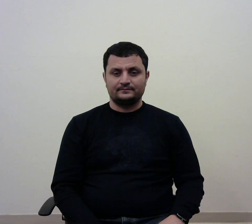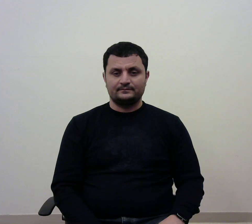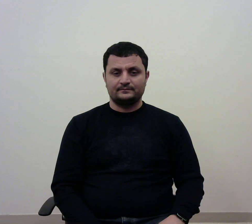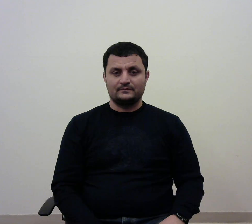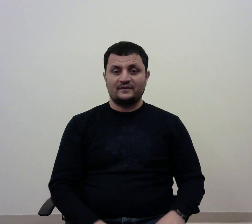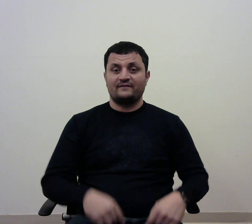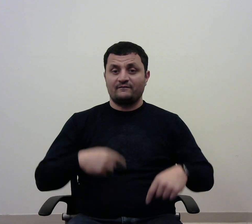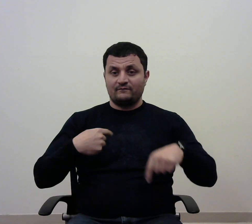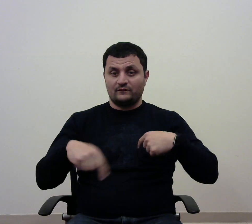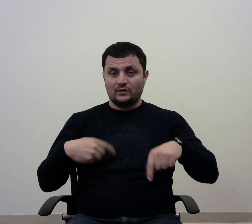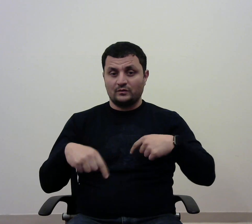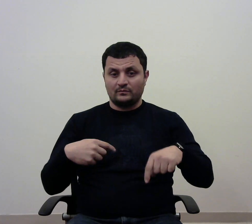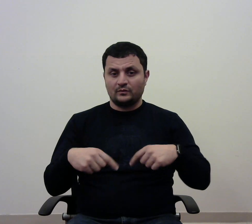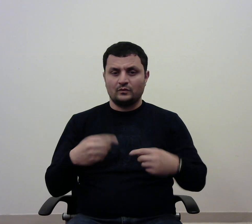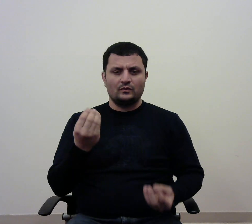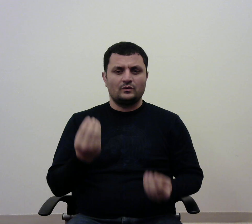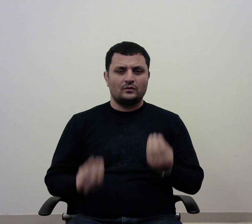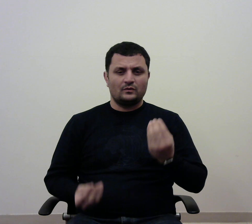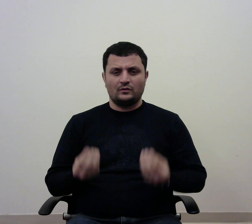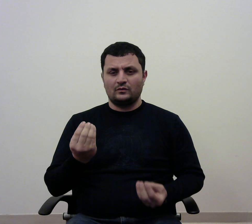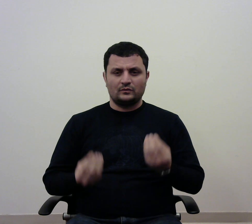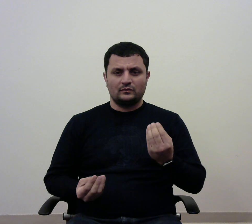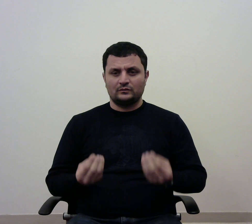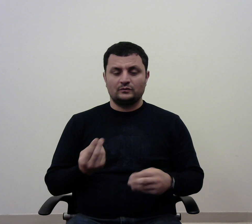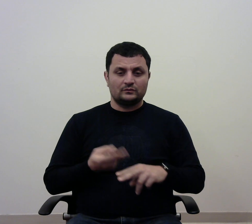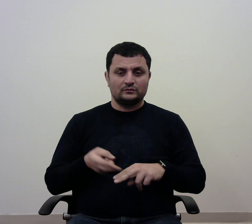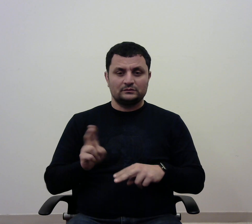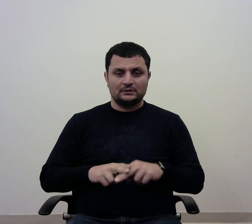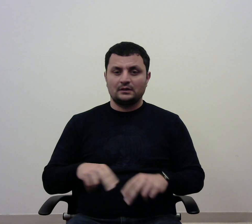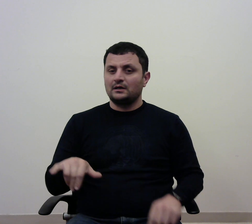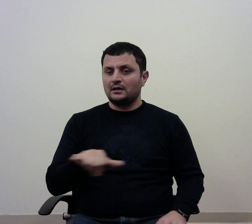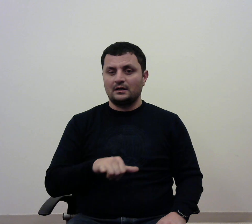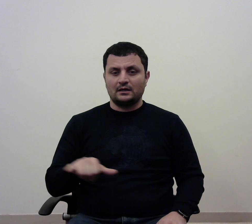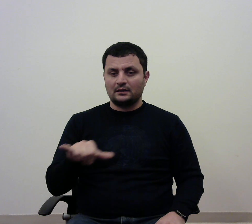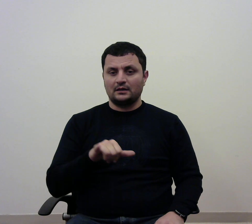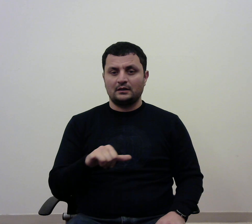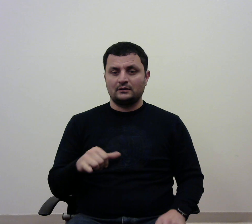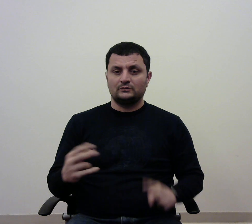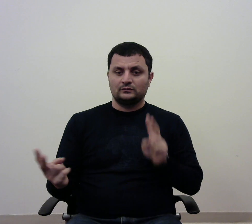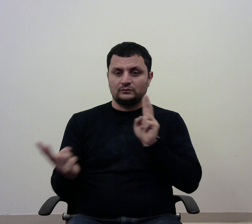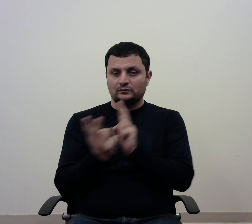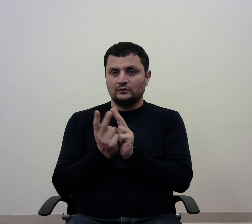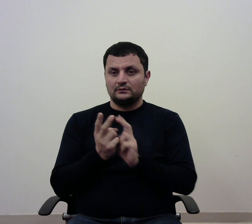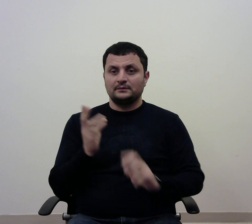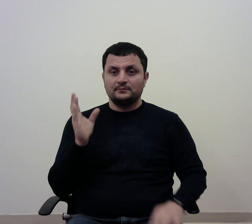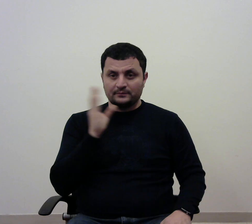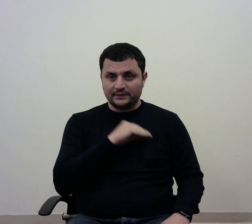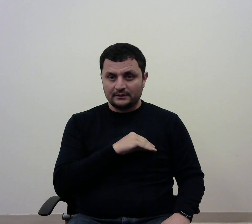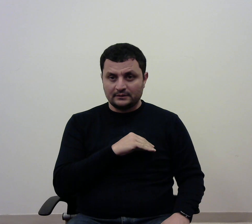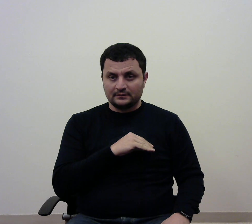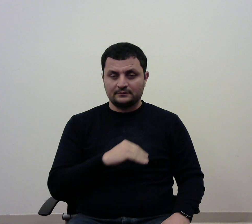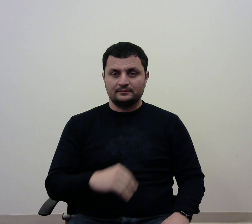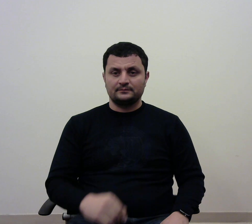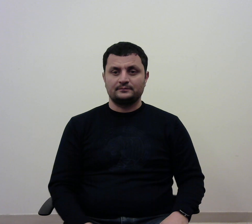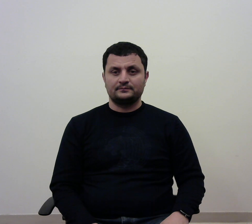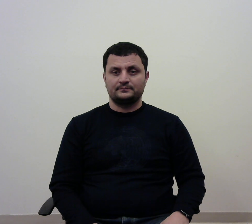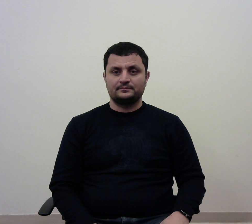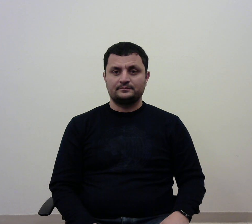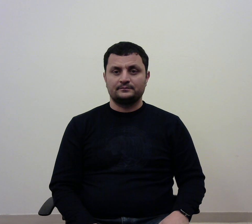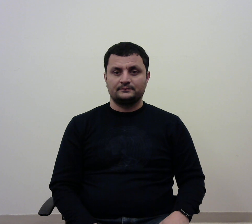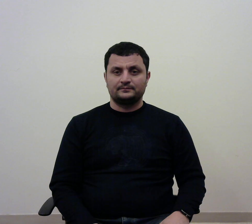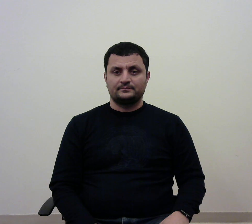Futbol oynamaq üçün harda görüşə bilərik?